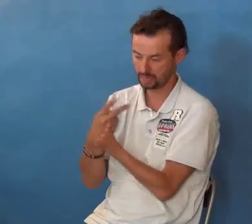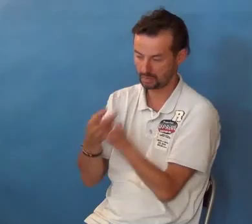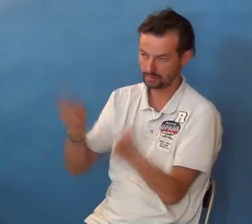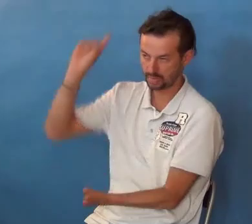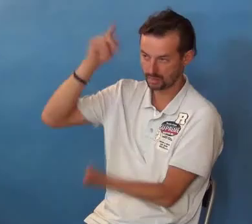Upadający człowiek.